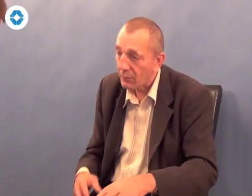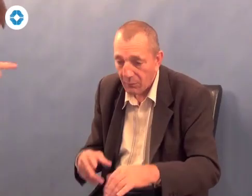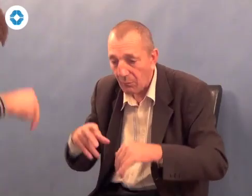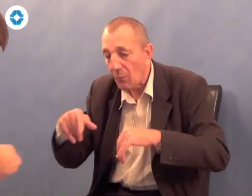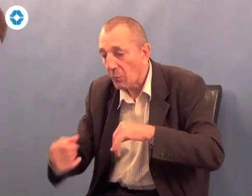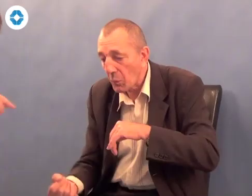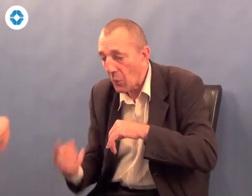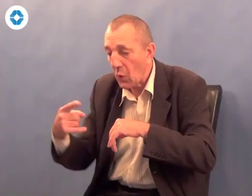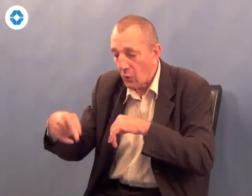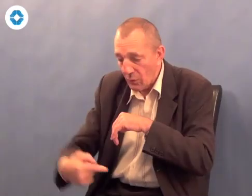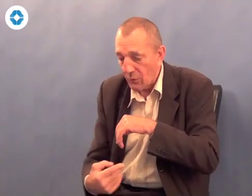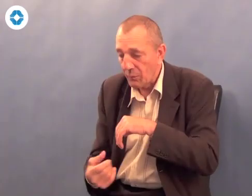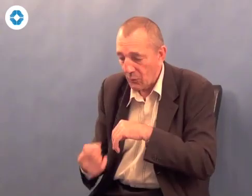Pojawia się, tam, pojawia się.